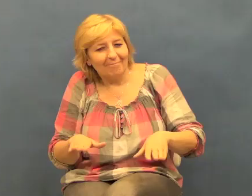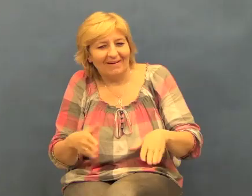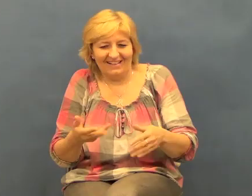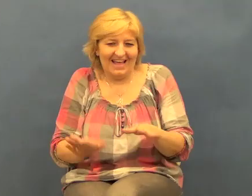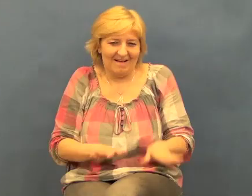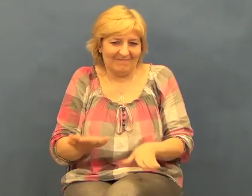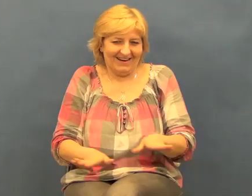Charlie Chaplin.